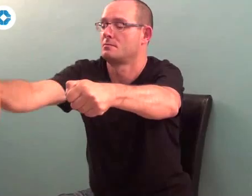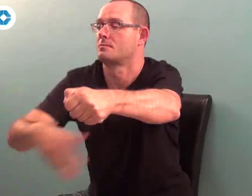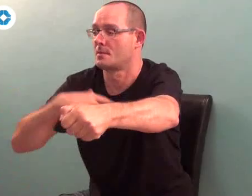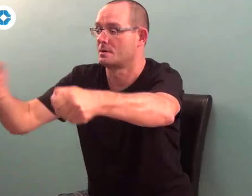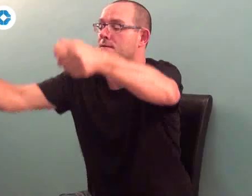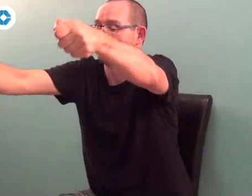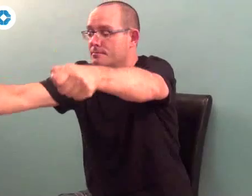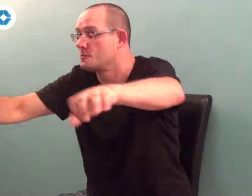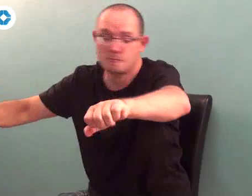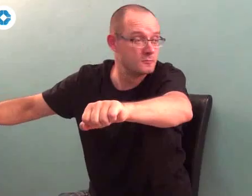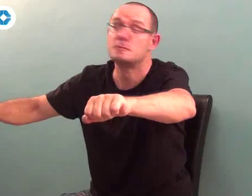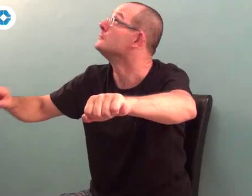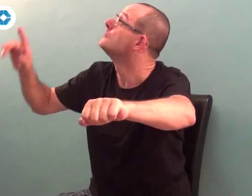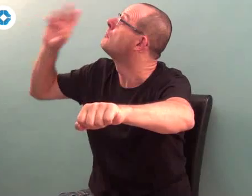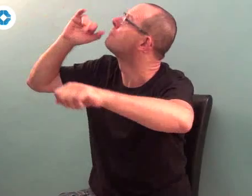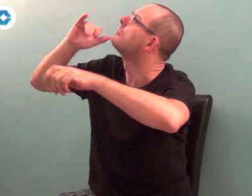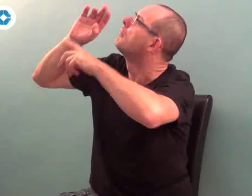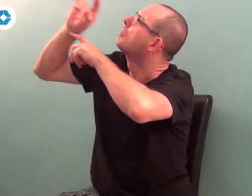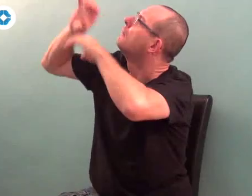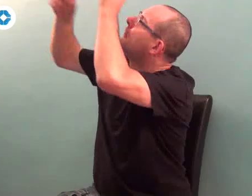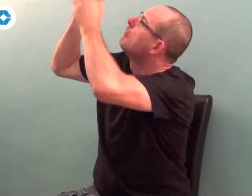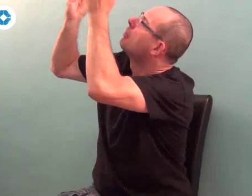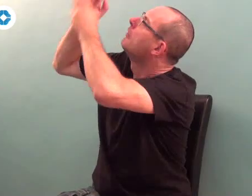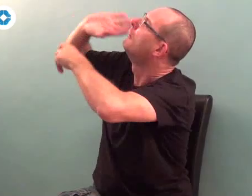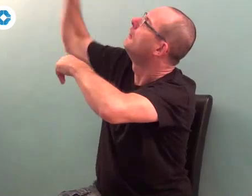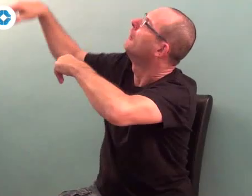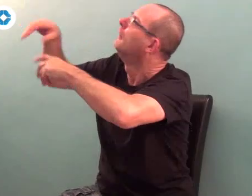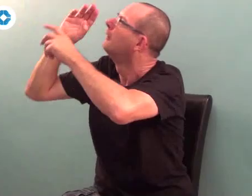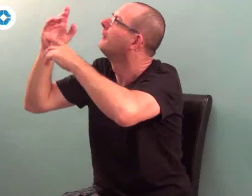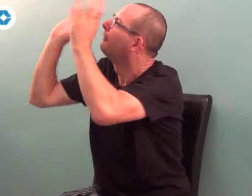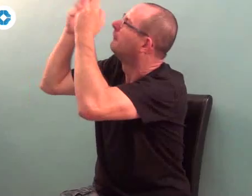Stawia kosz na rower, rozgląda się. Pan na drzewie nadal zrywa gruszki, nie zwraca na niego uwagi, więc chłopiec go olewa.